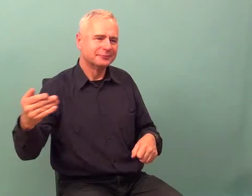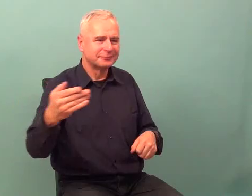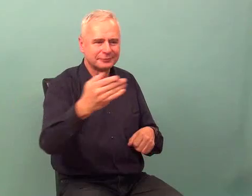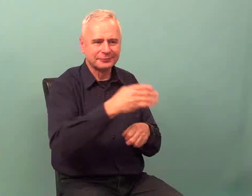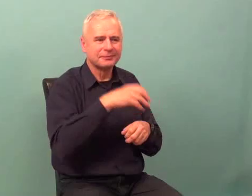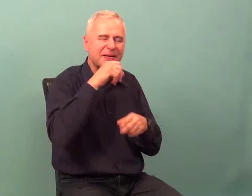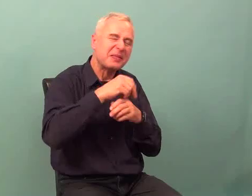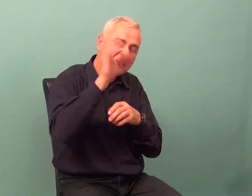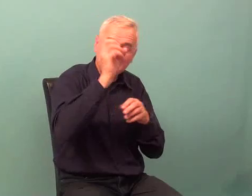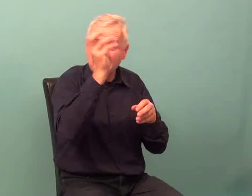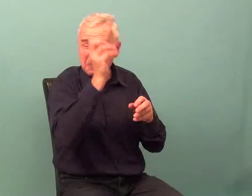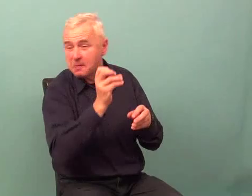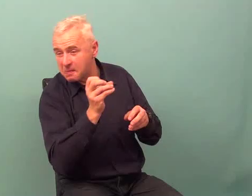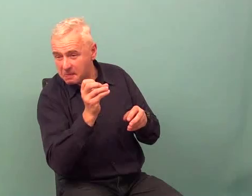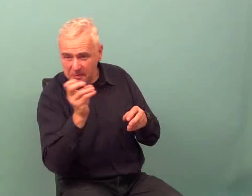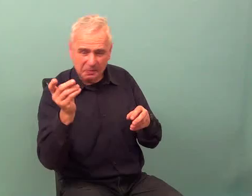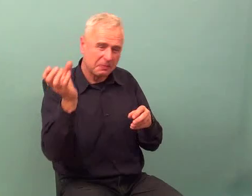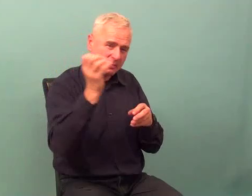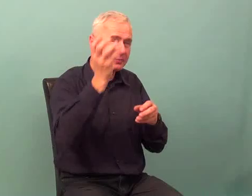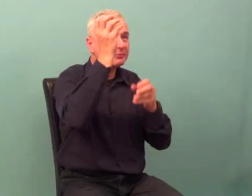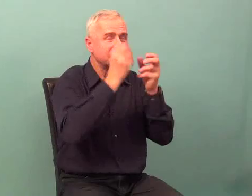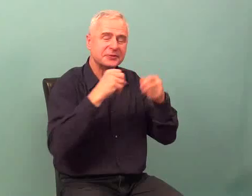Pan zrywał gruszki i patrzył na nią.